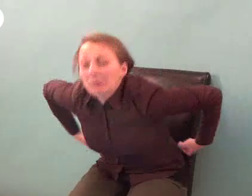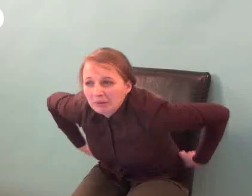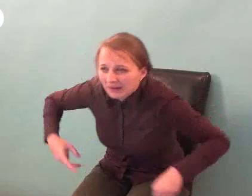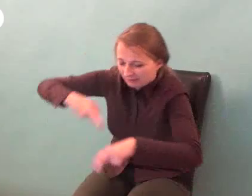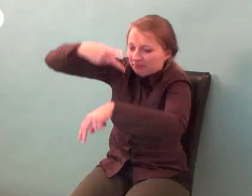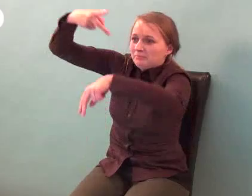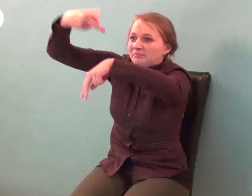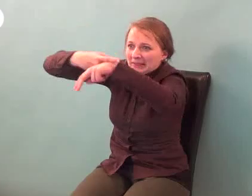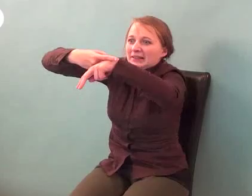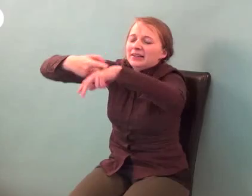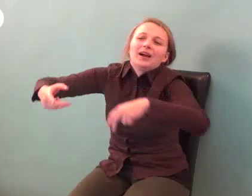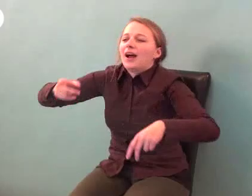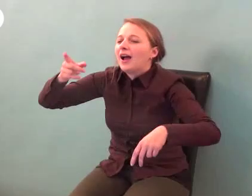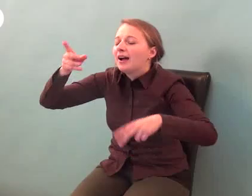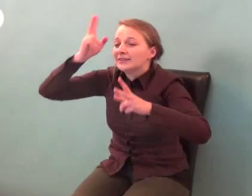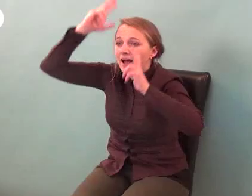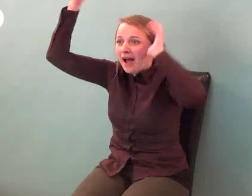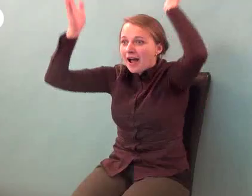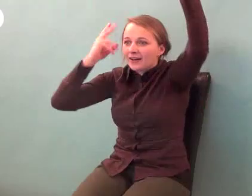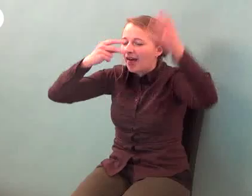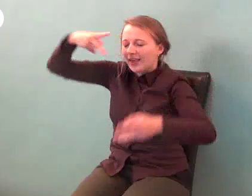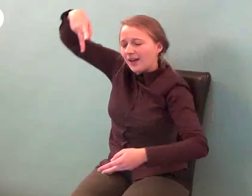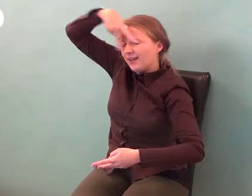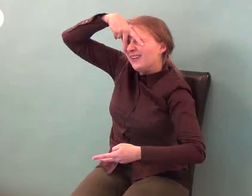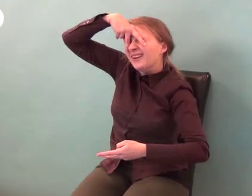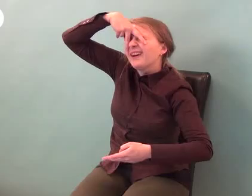Chłopiec siedzi okrakiem na pysku jelenia.